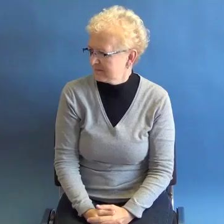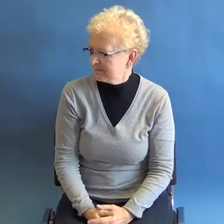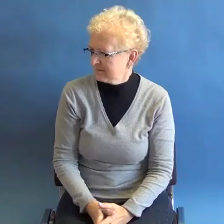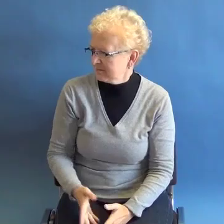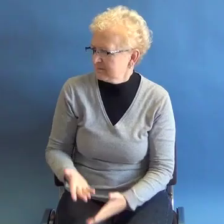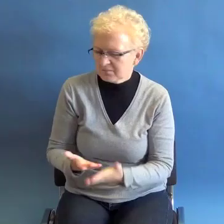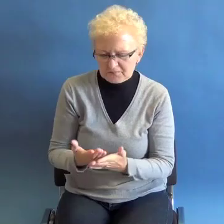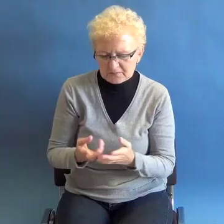Dlaczego to powstało?